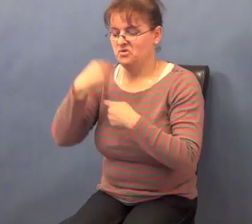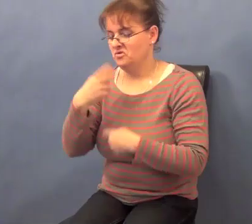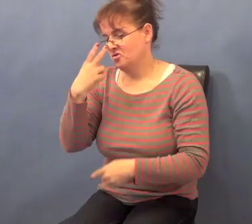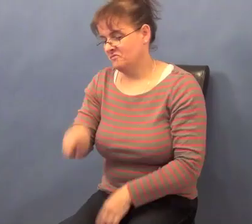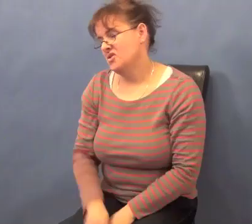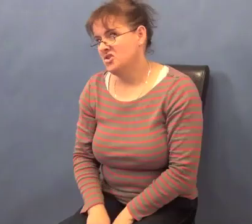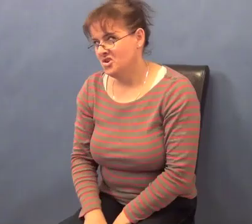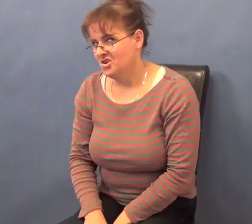Dziwne, nie widziałam tego.